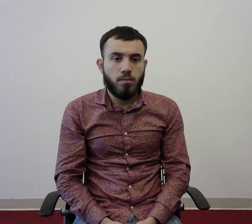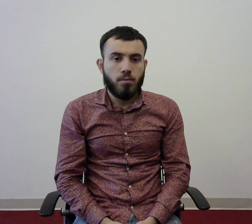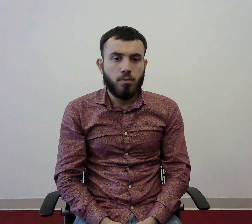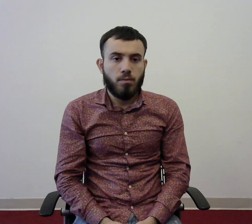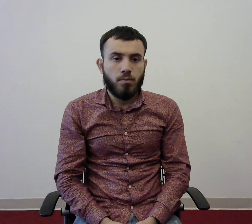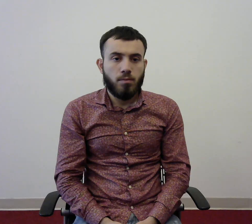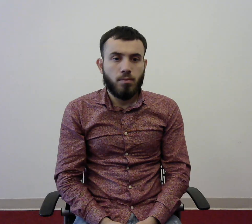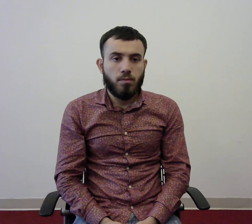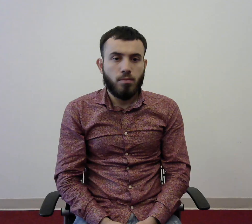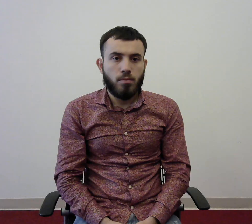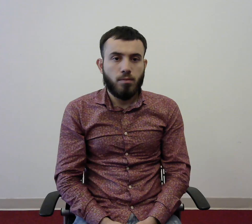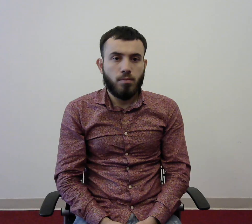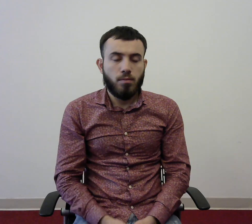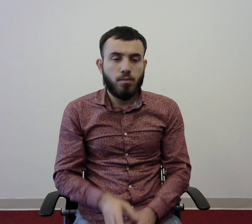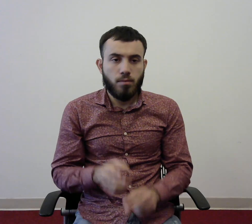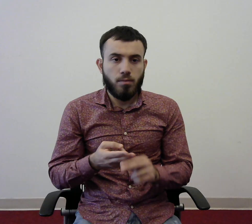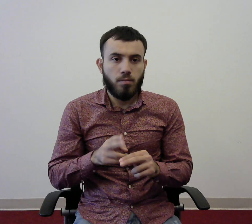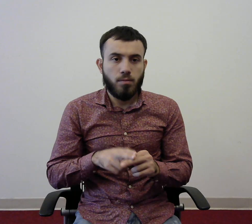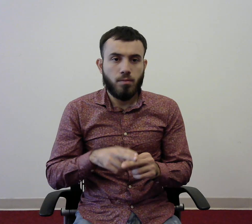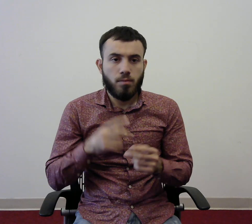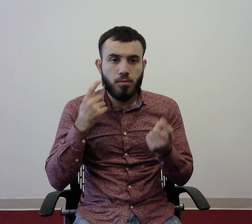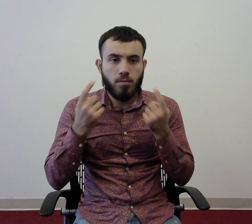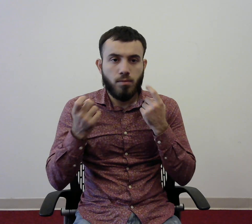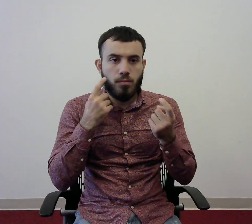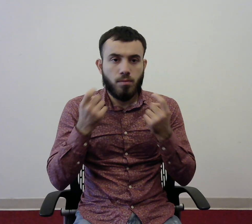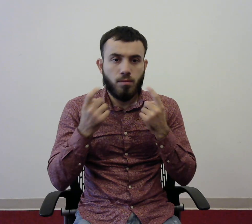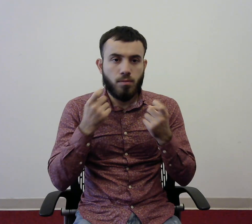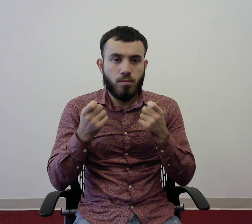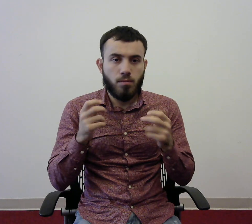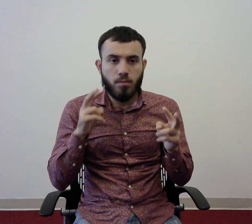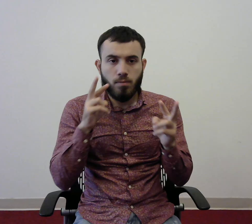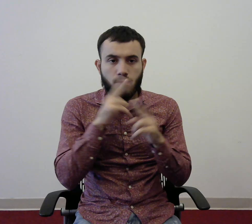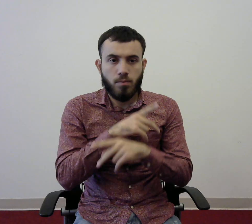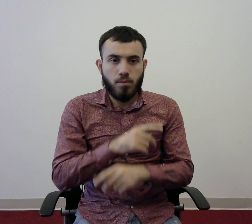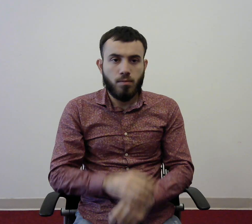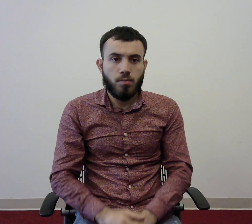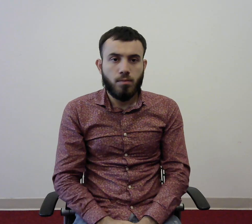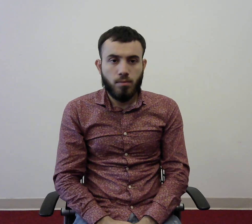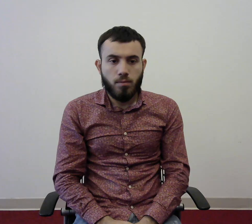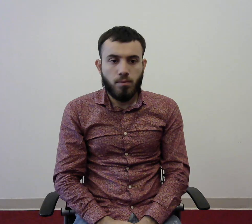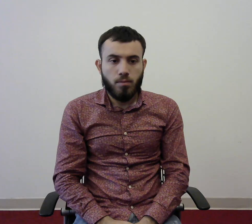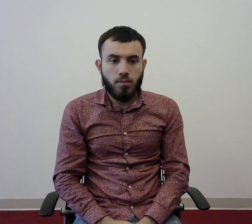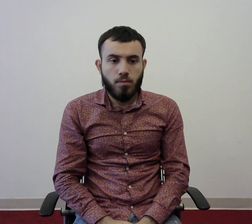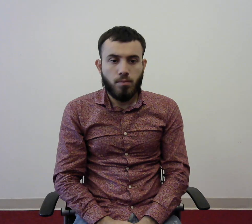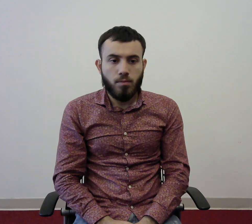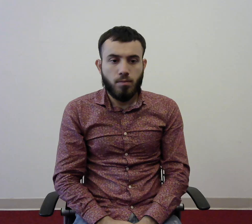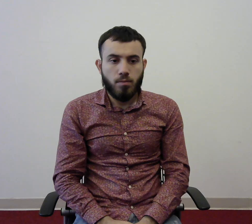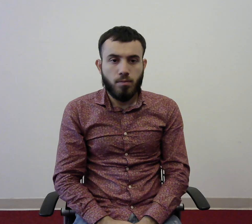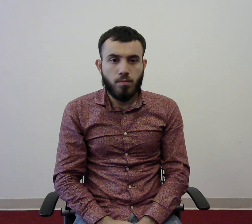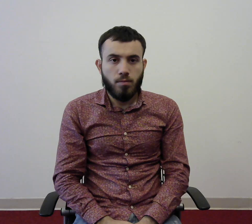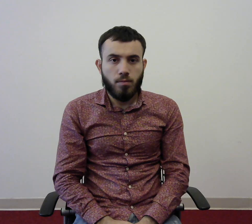Bu məlumat səhvdir